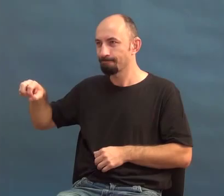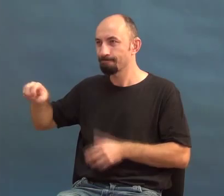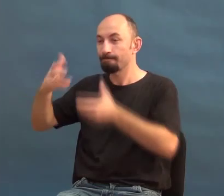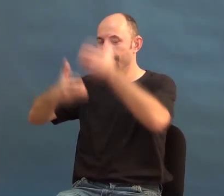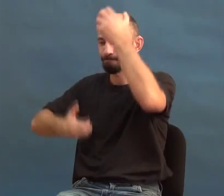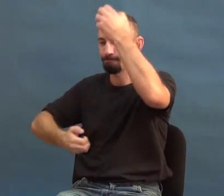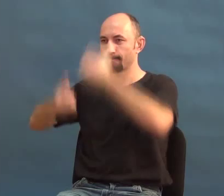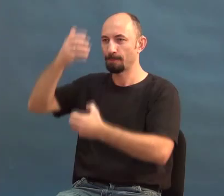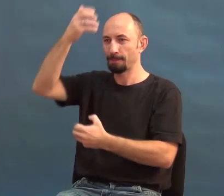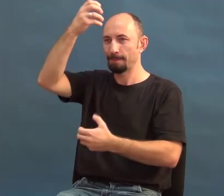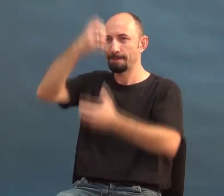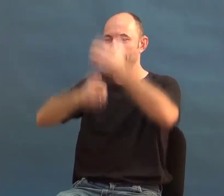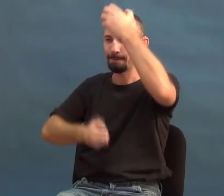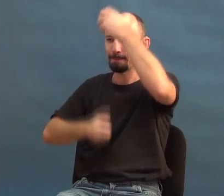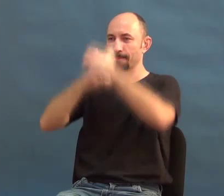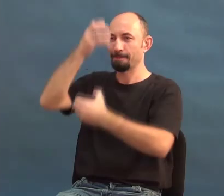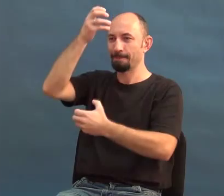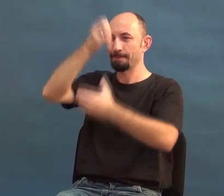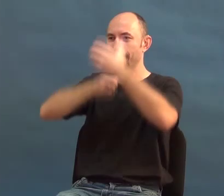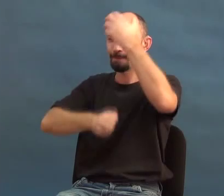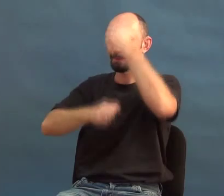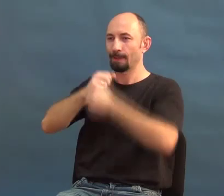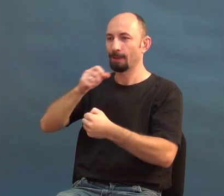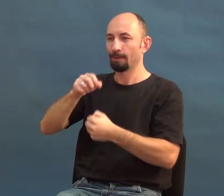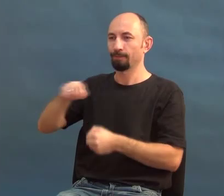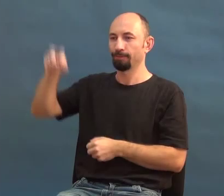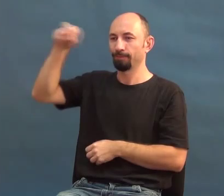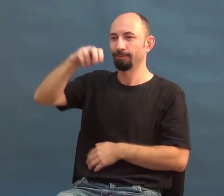Wspina się na górę po rynnie, staje na parapecie.